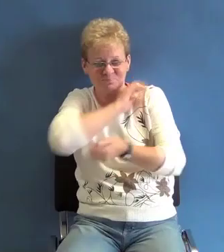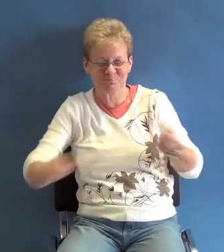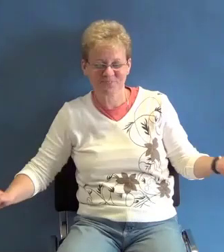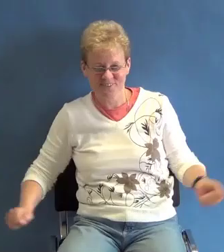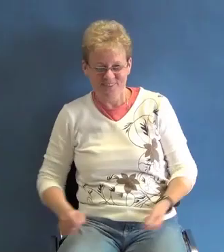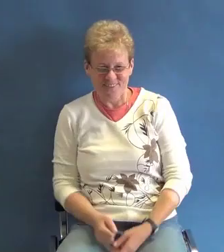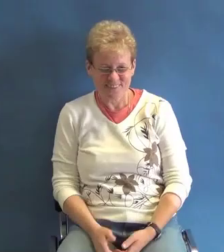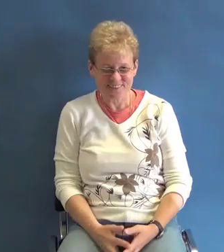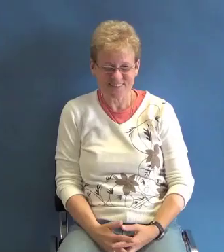A miś się wystrasza.